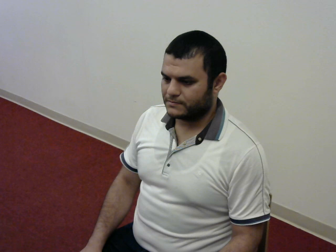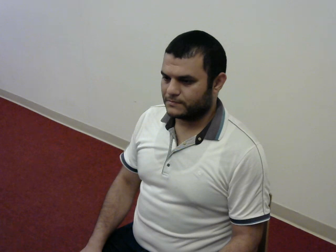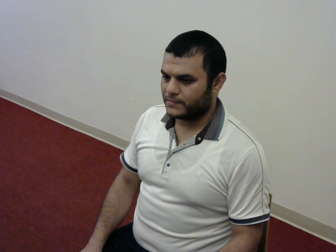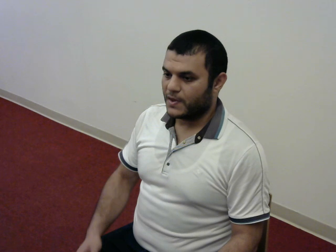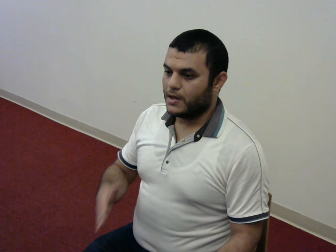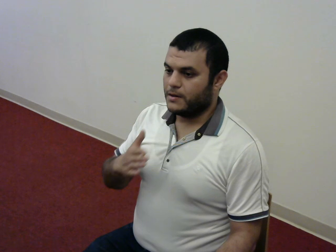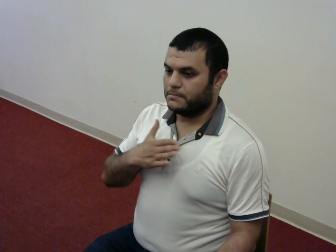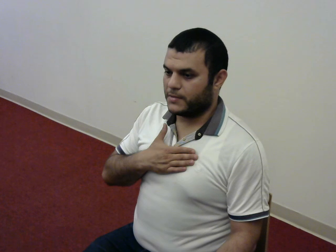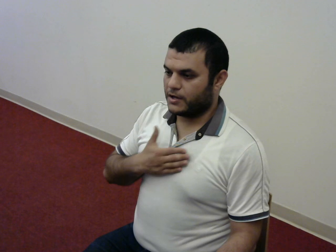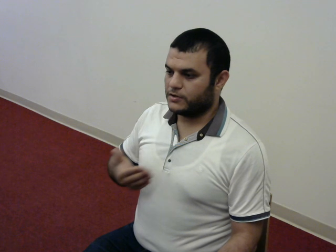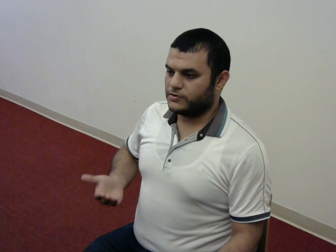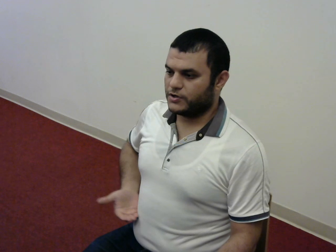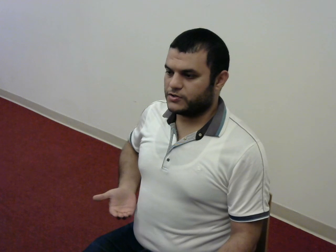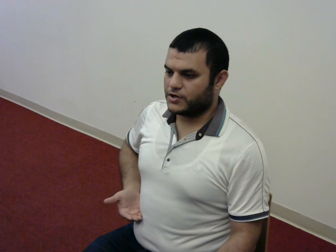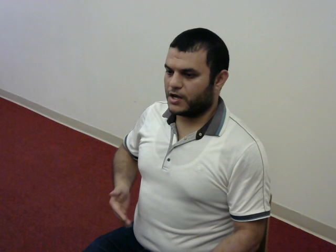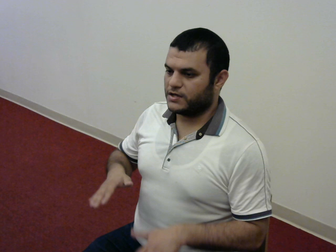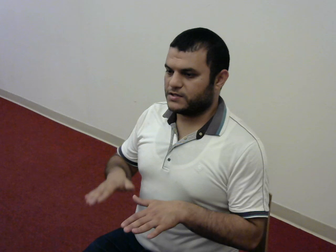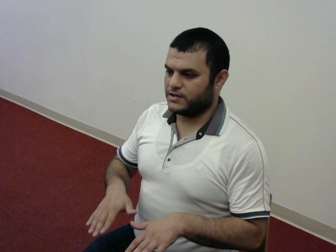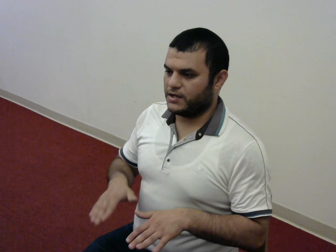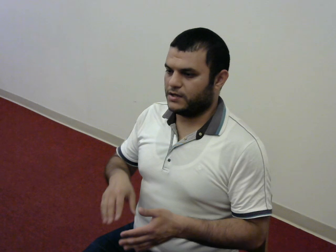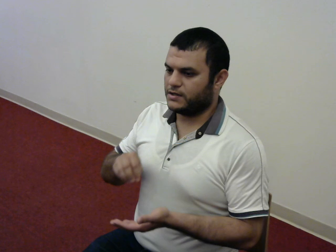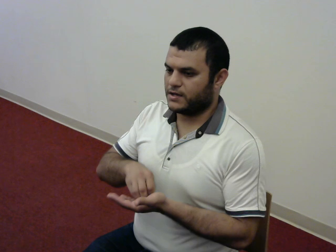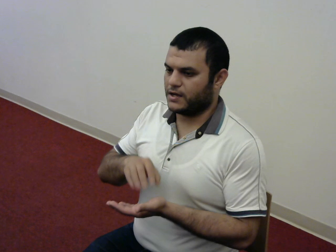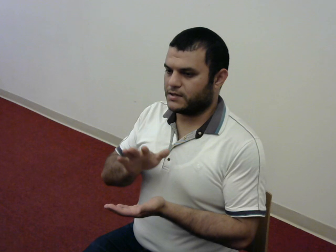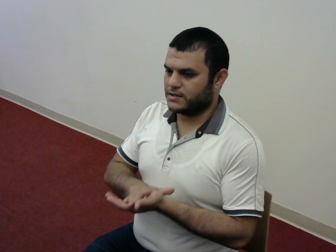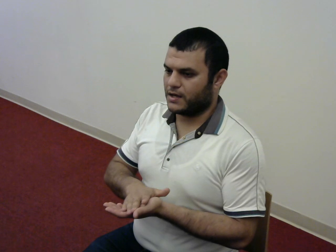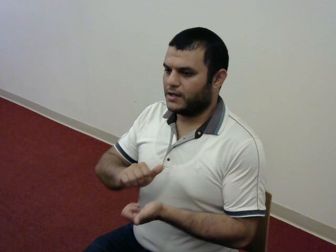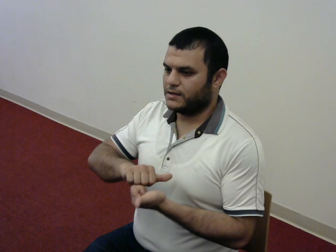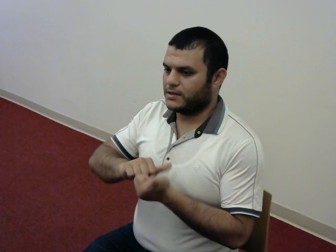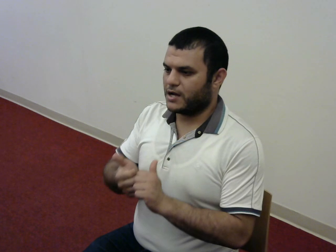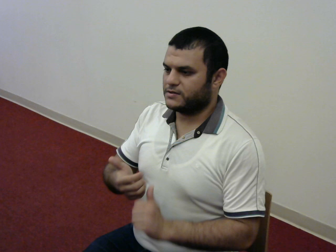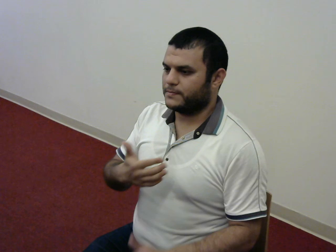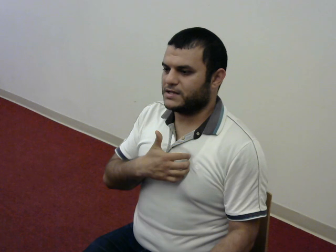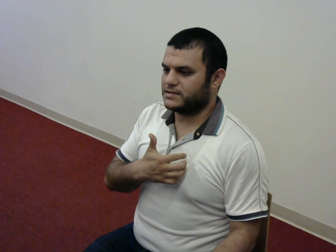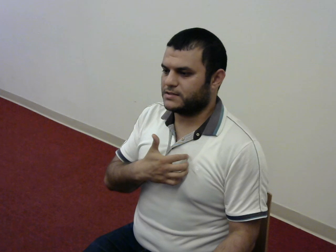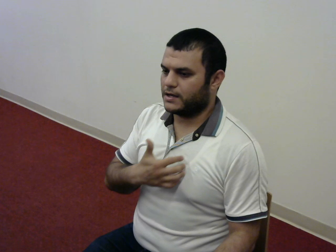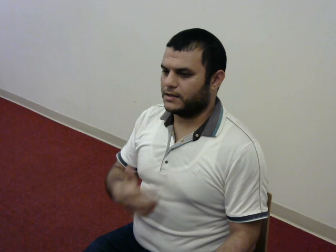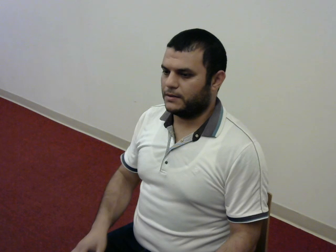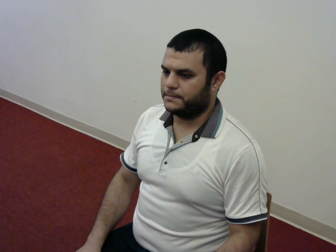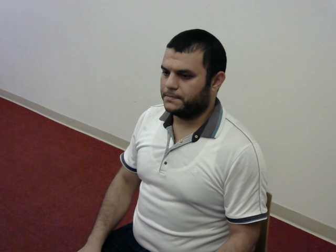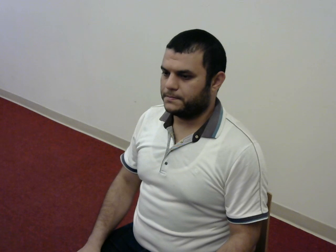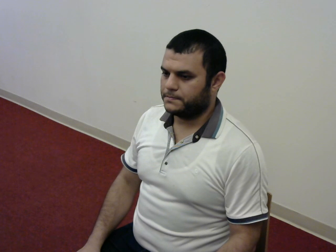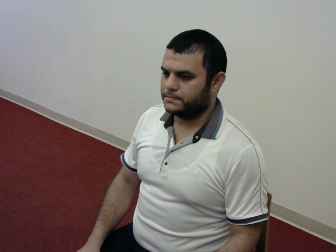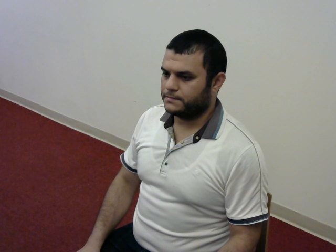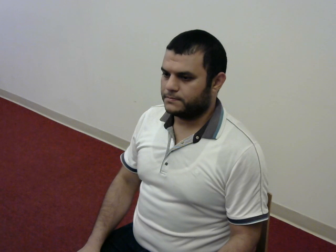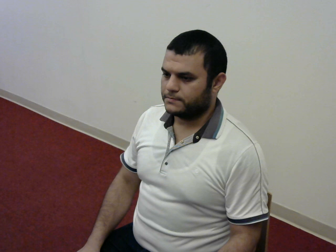Mən yaşayış yeri qeydiyyatımı dəyişmək istəyirəm